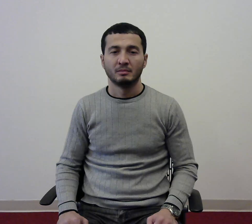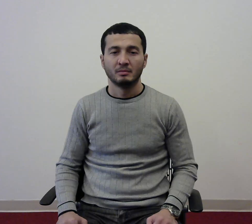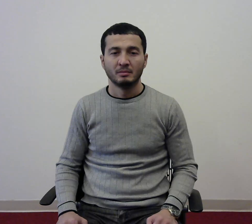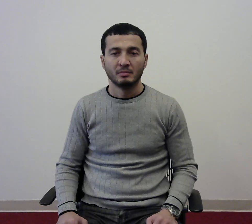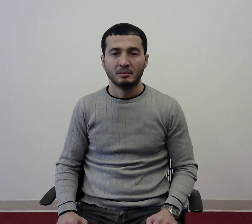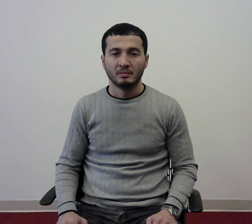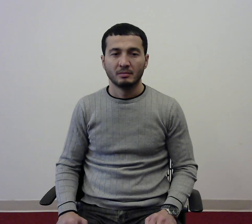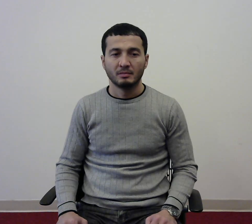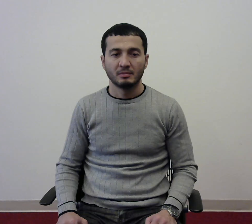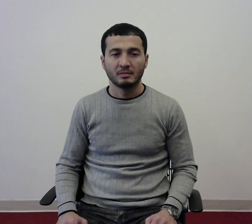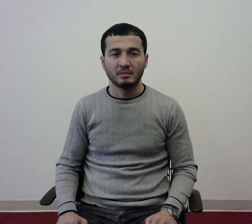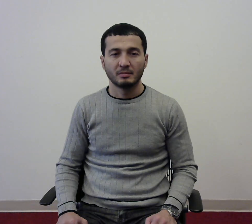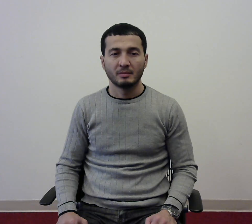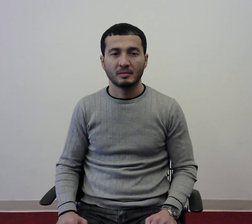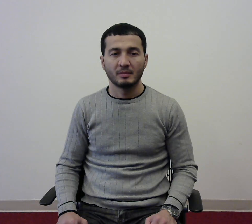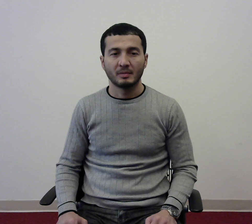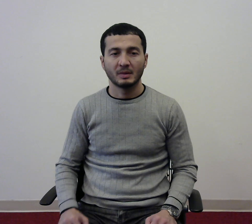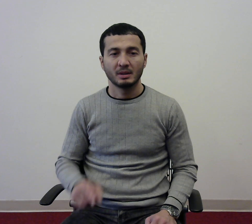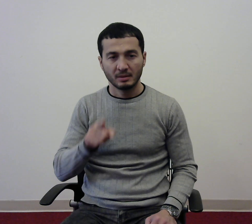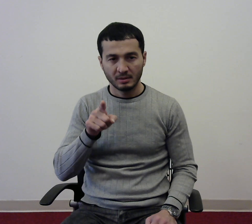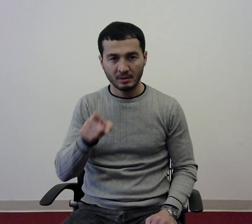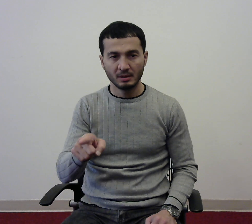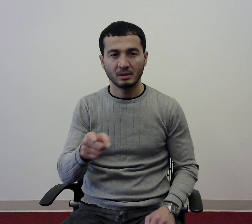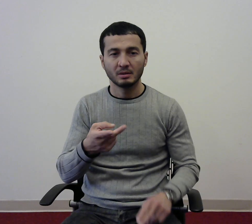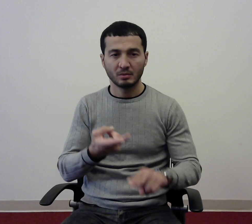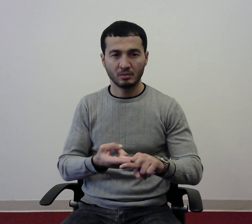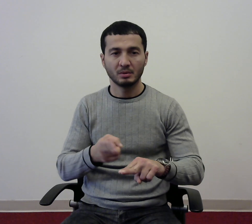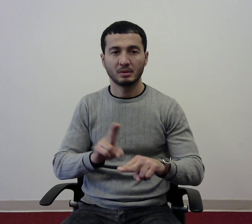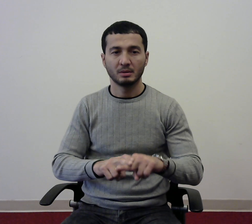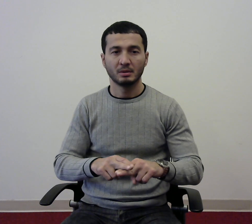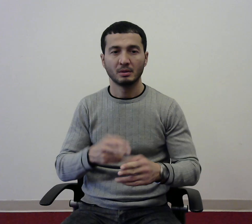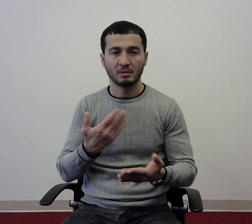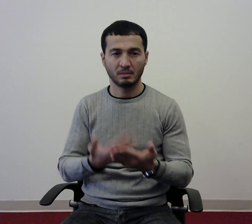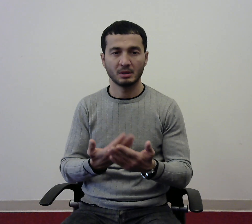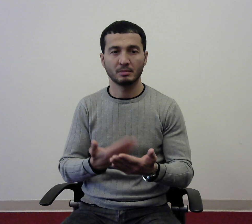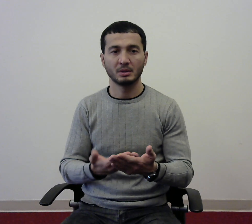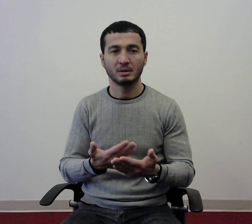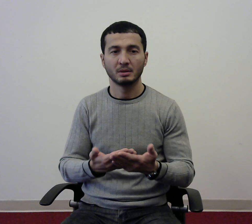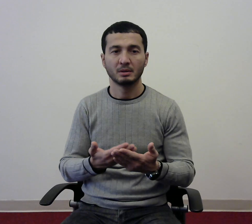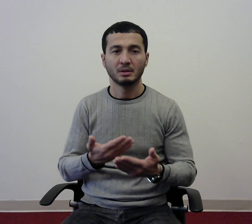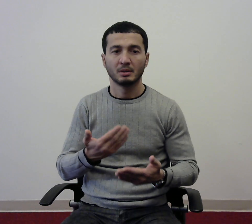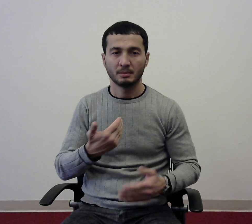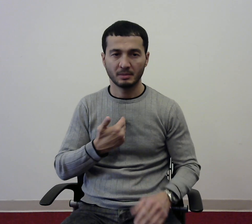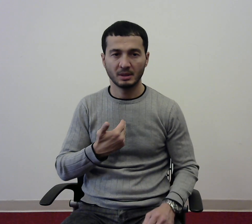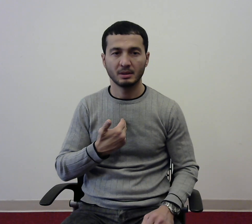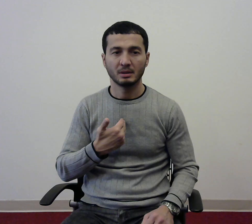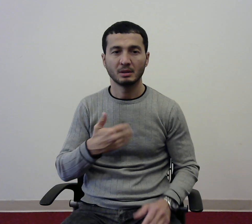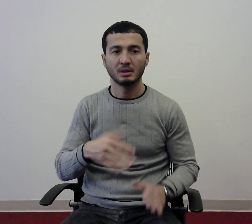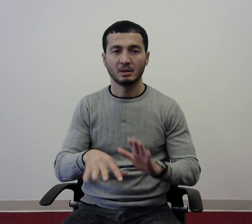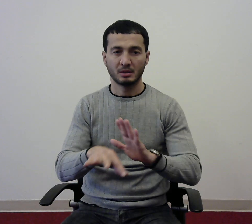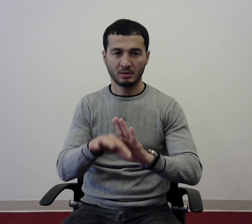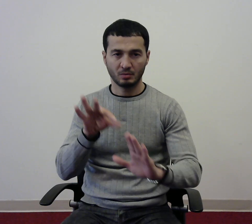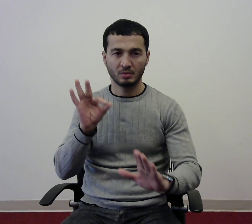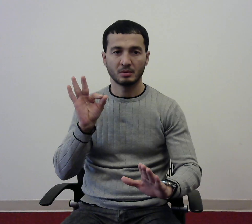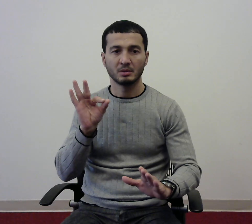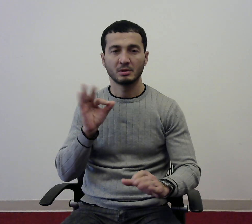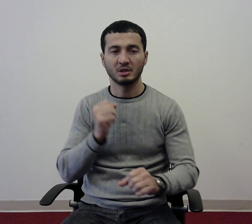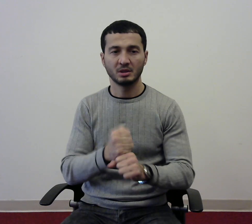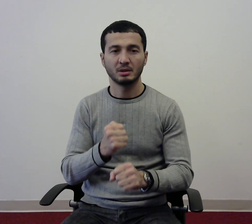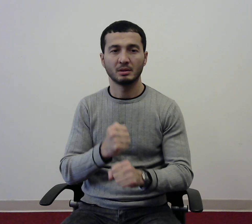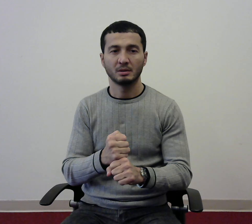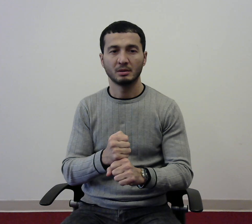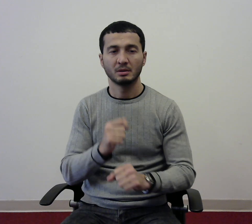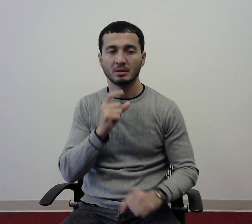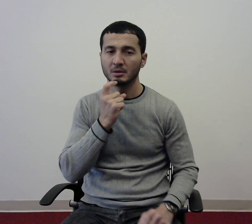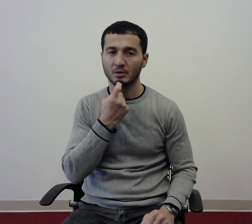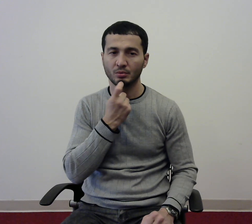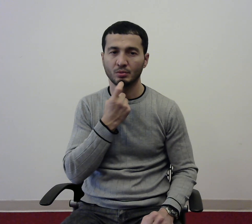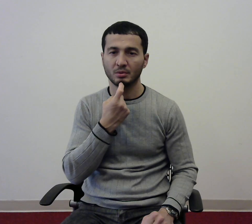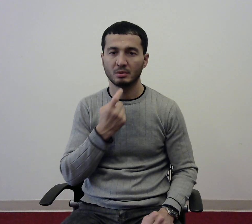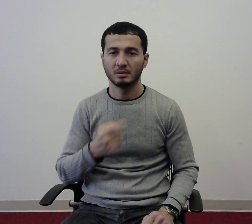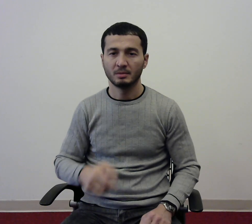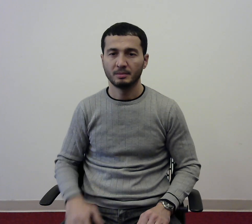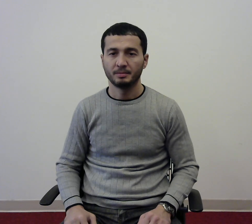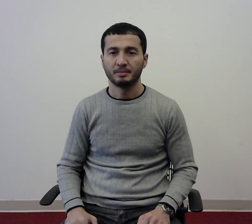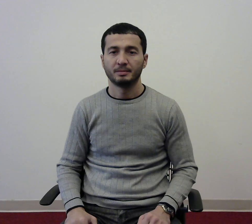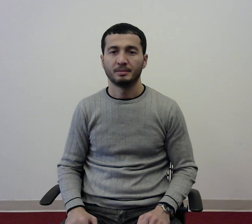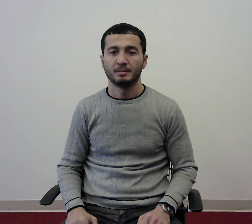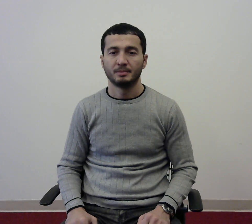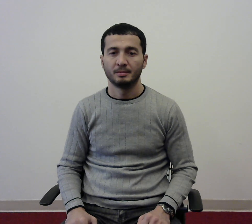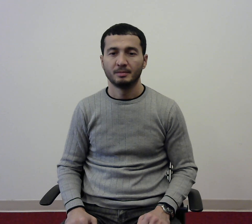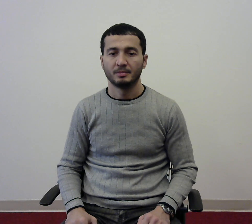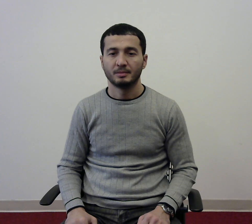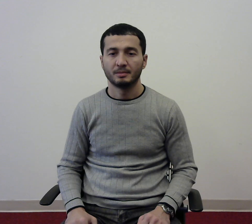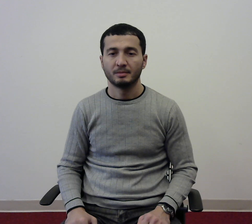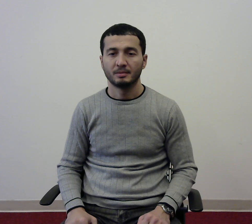Bu məsələdə mənə seçim etmək çətindir